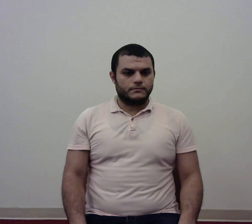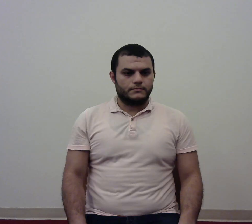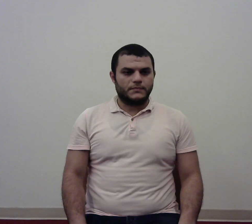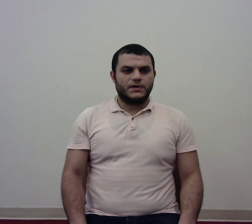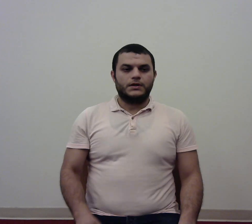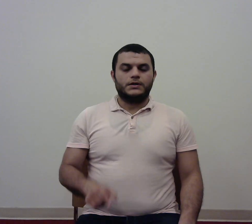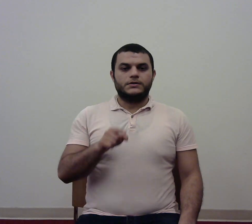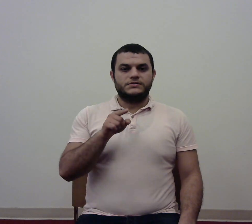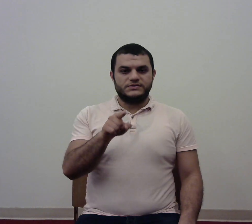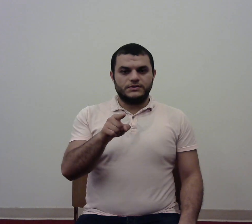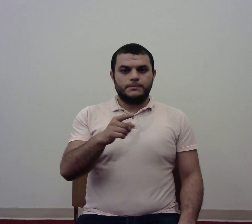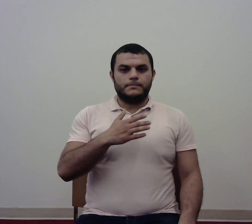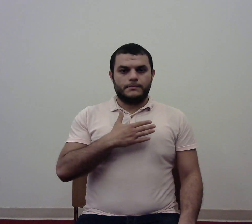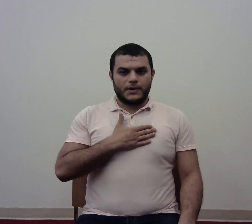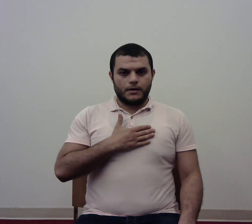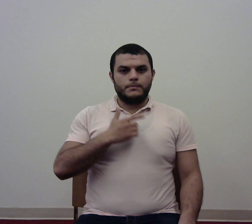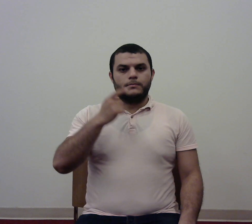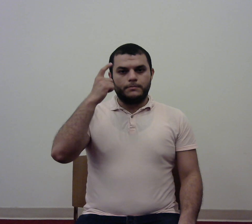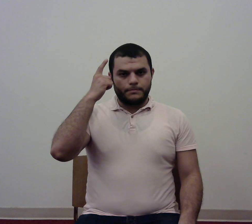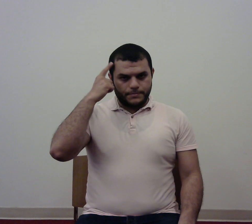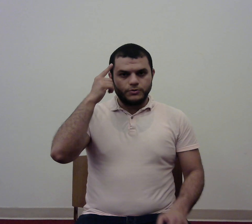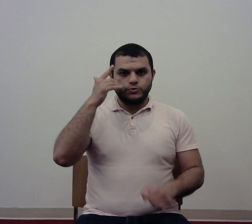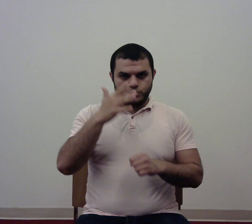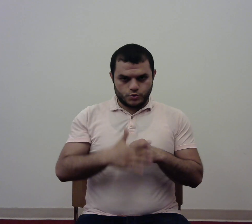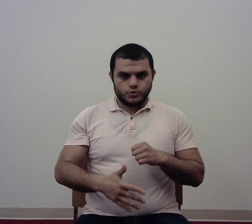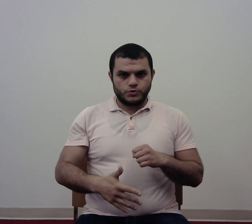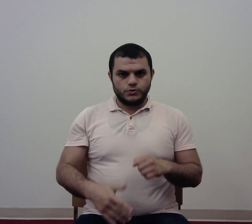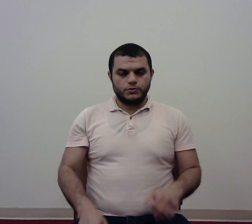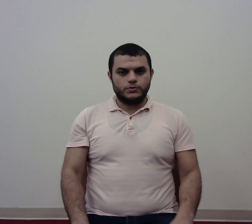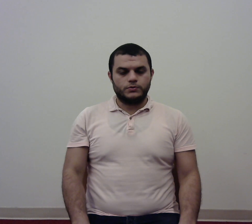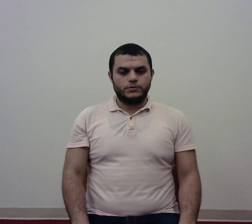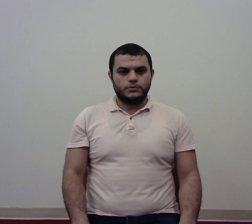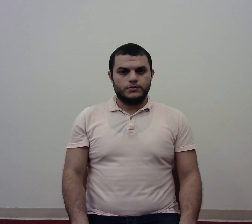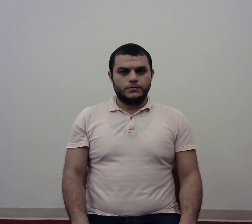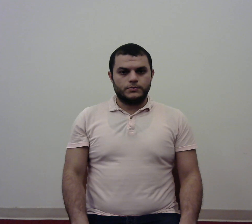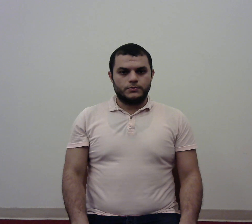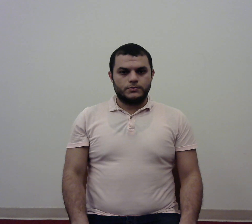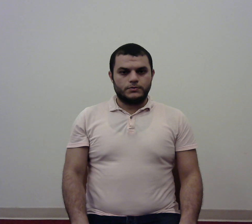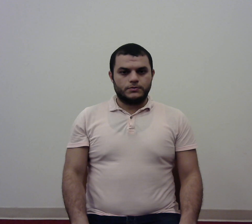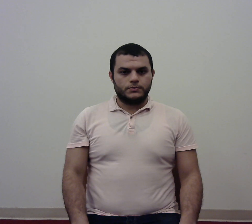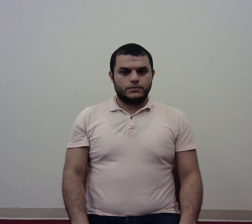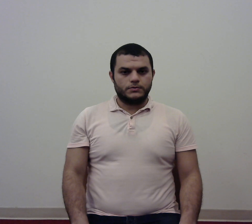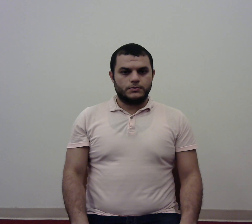Siz məni başa düşürsüz?